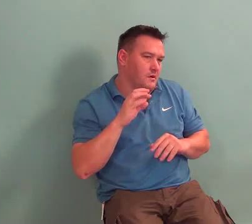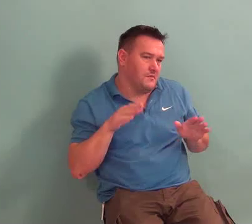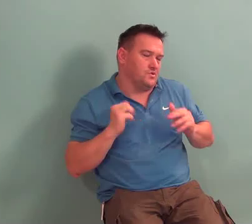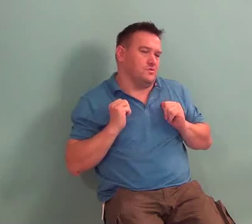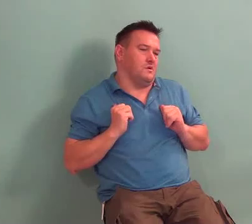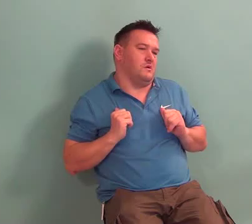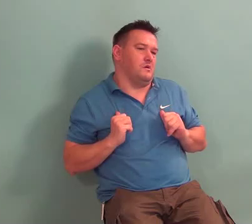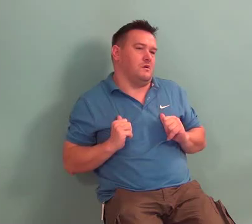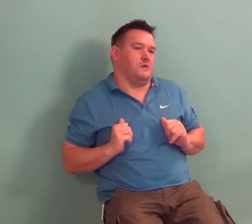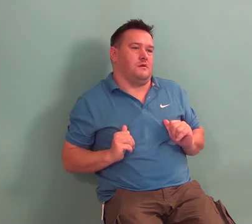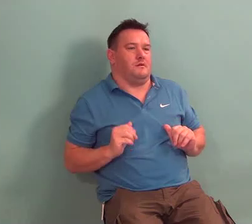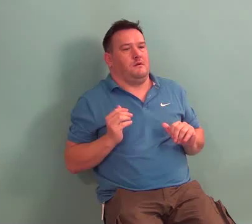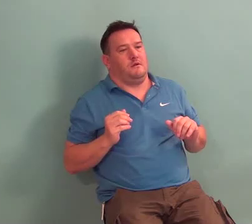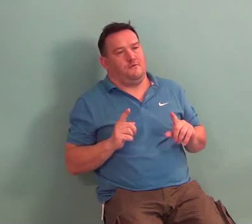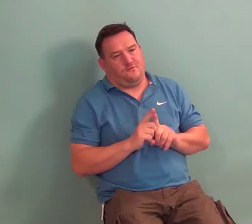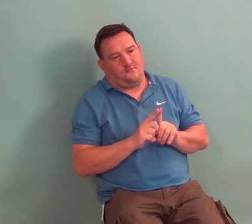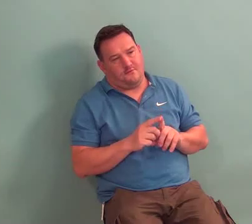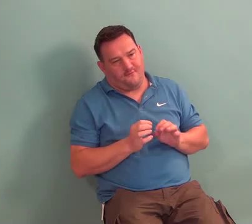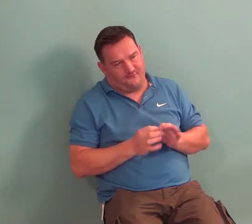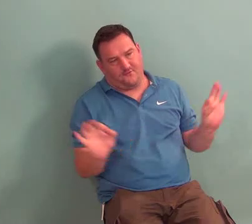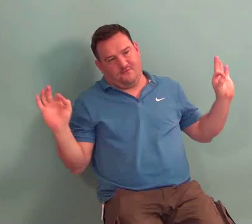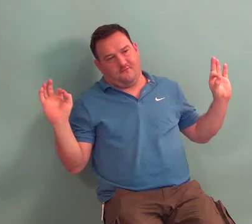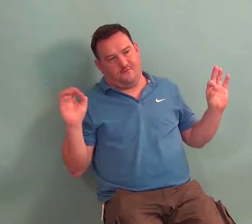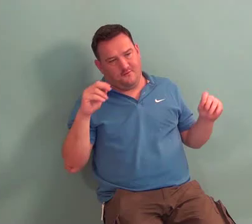Ptak jest spokojny i czuje się wolny.